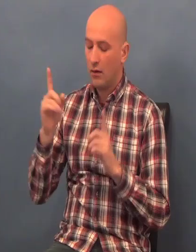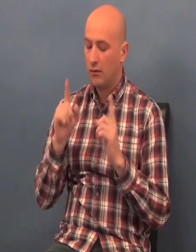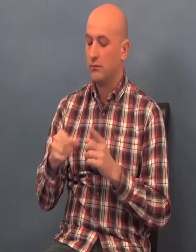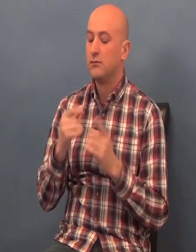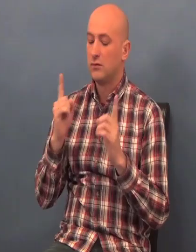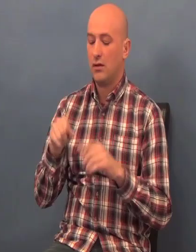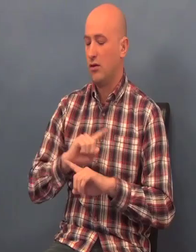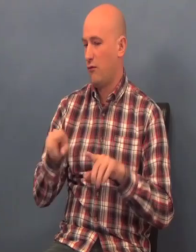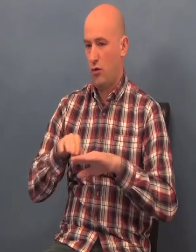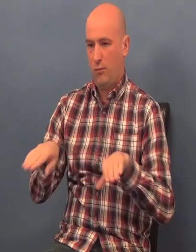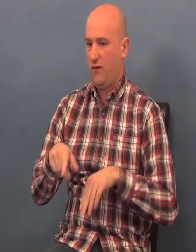Uwaga, nie wolno pływać!